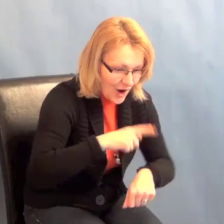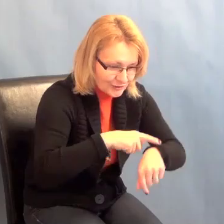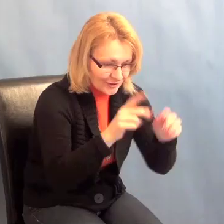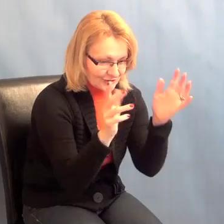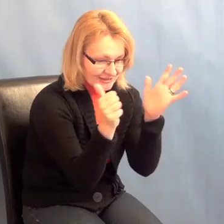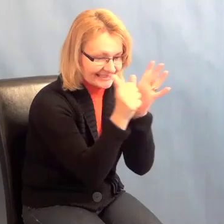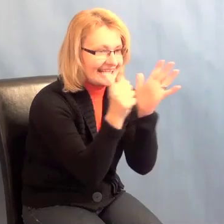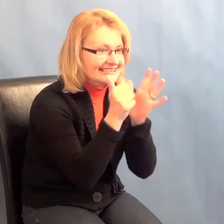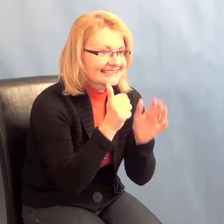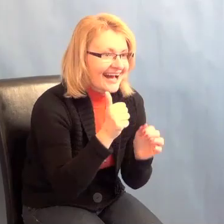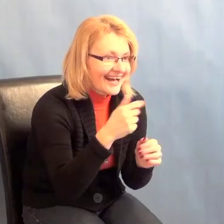Godzina szesnasta?